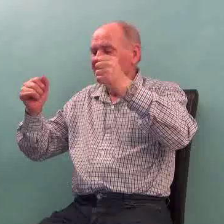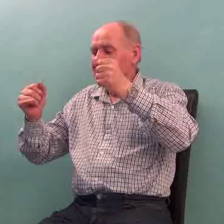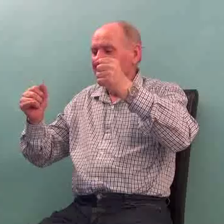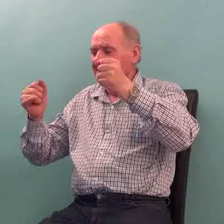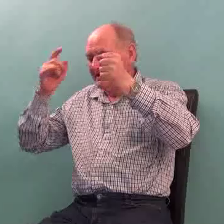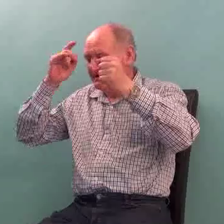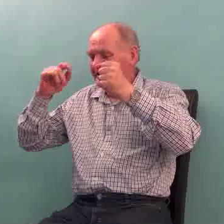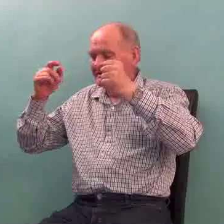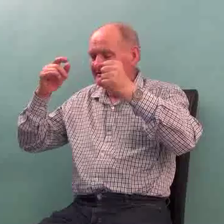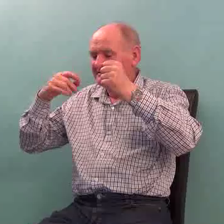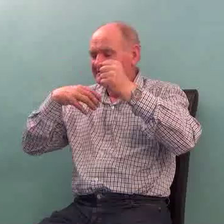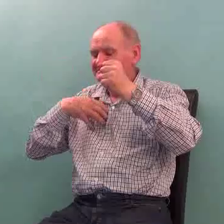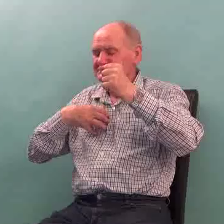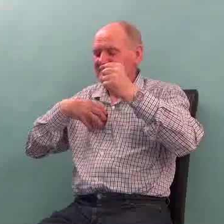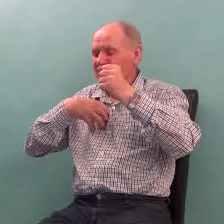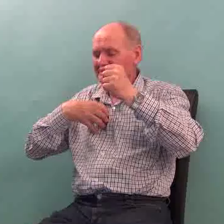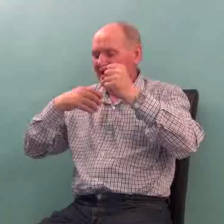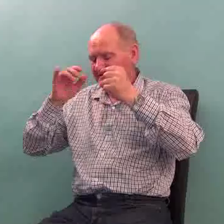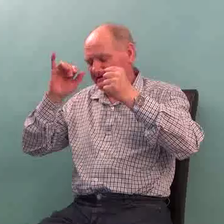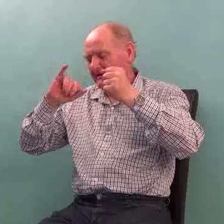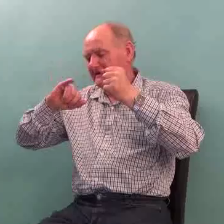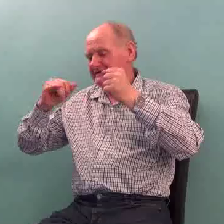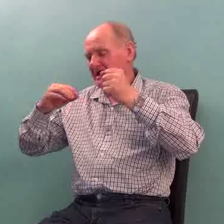Okazuje się, że było to zwierzę - jeleń.